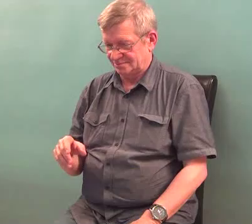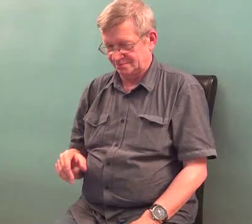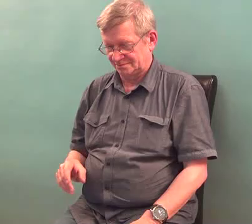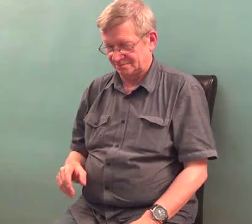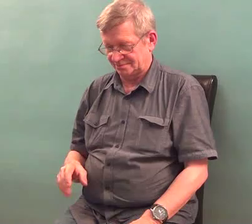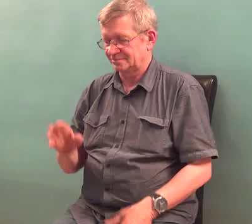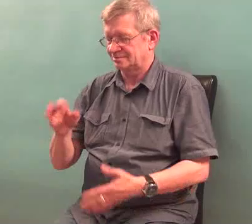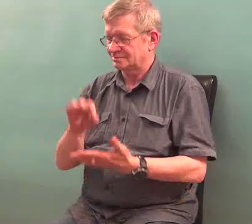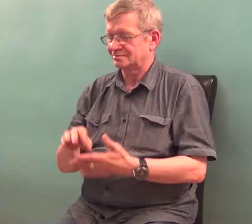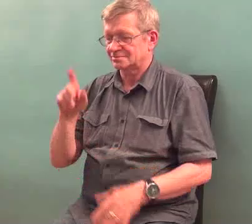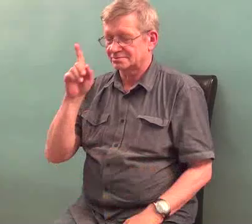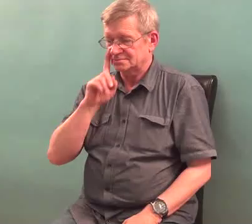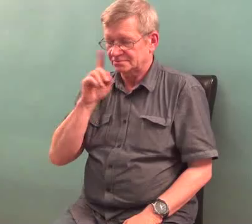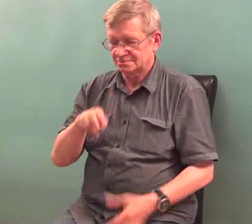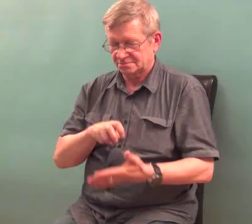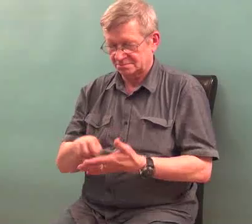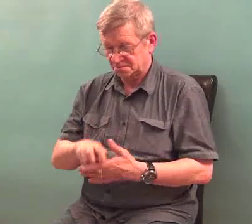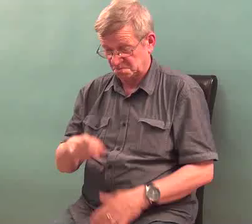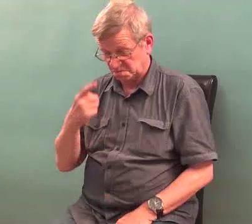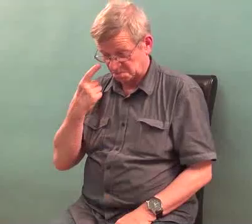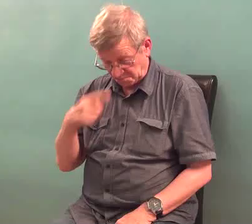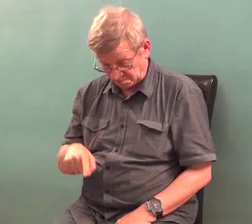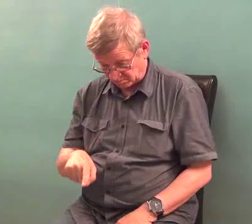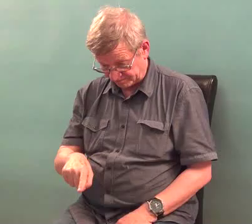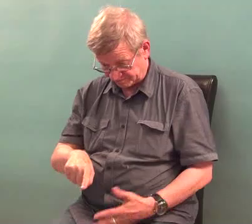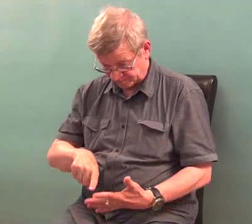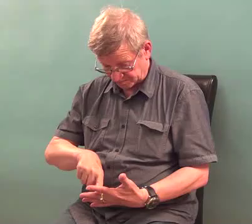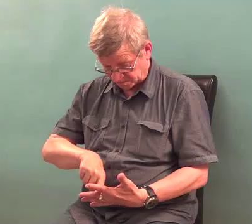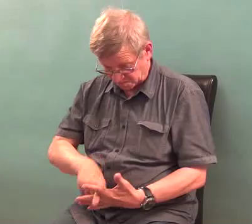Chłopiec idzie i zauważył dziurę w ziemi.